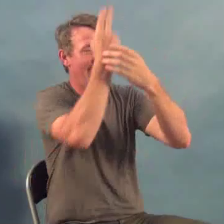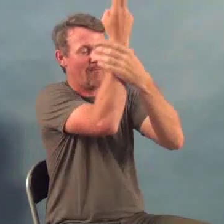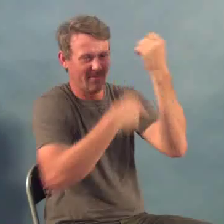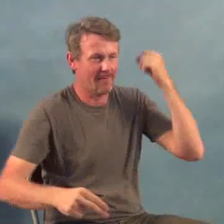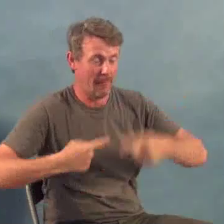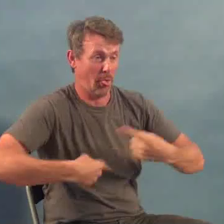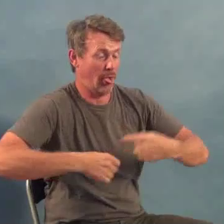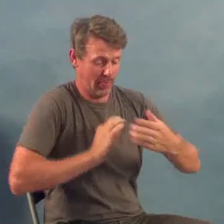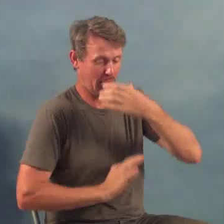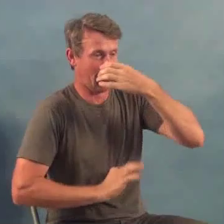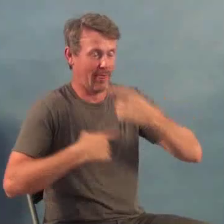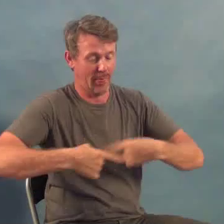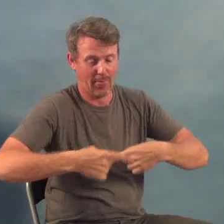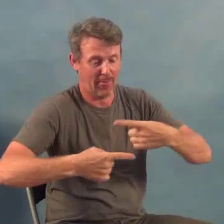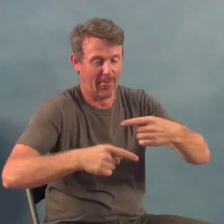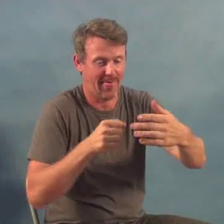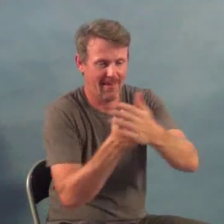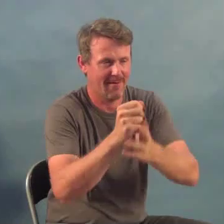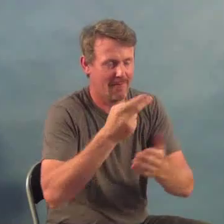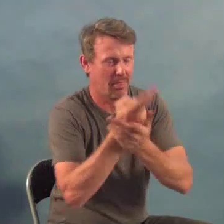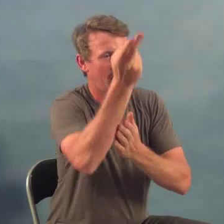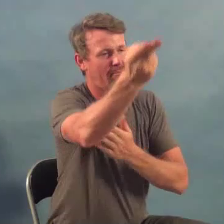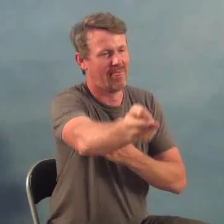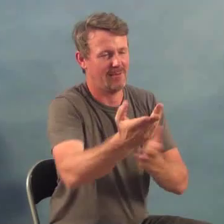Turla się po ulicy, aż wypada poza kadr.